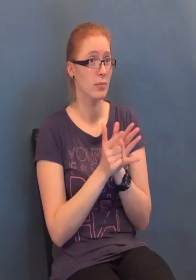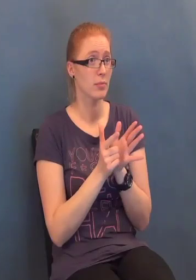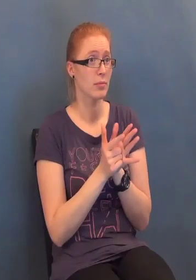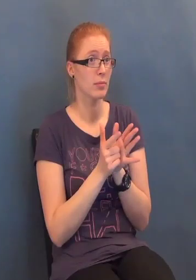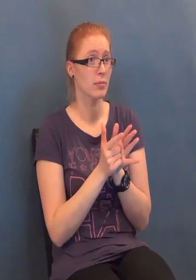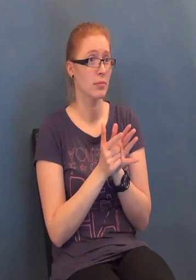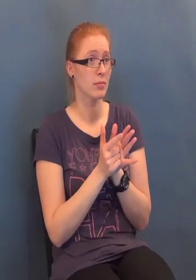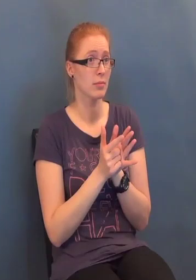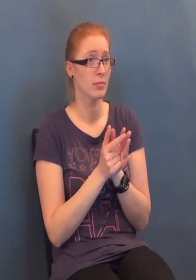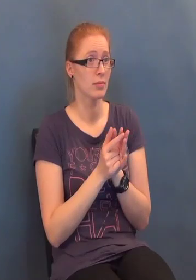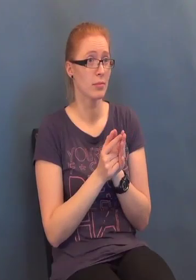Siedemnastego.